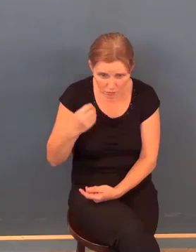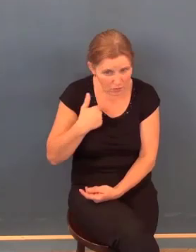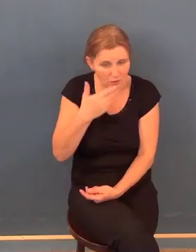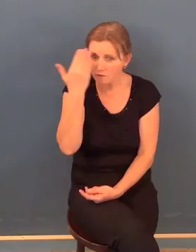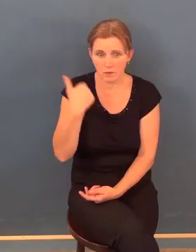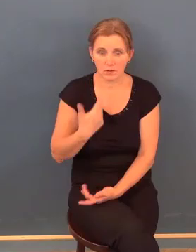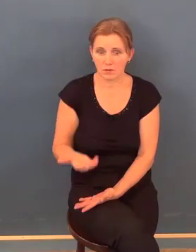Ja nie wiedziałam.